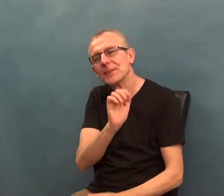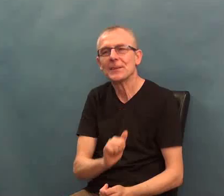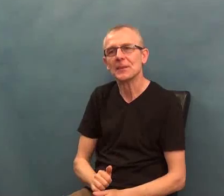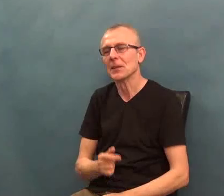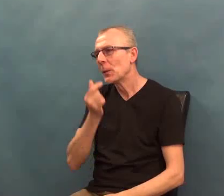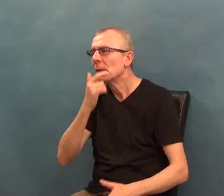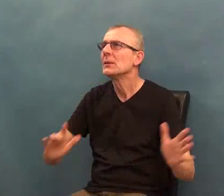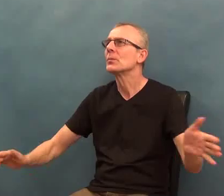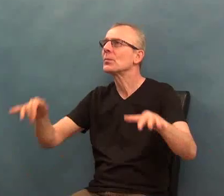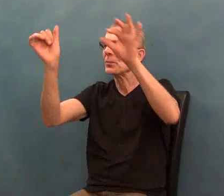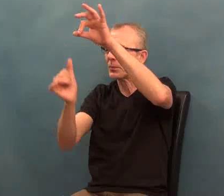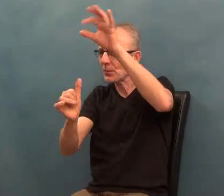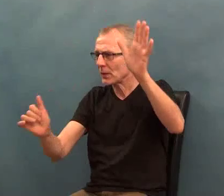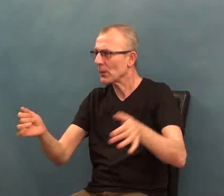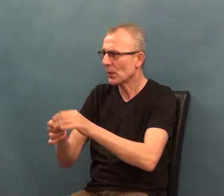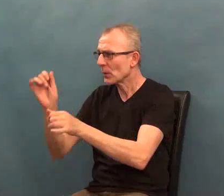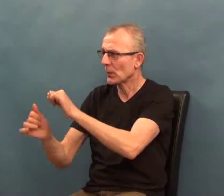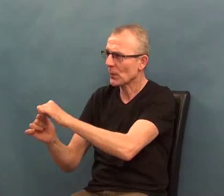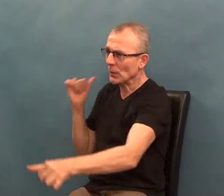Charlie Chaplin kituje okna i rzuca kawałkiem kitu do tyłu.